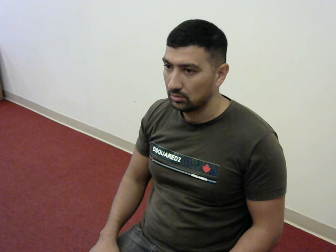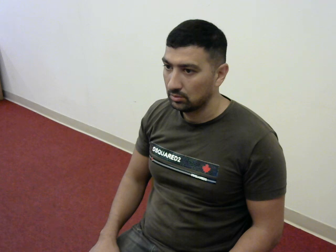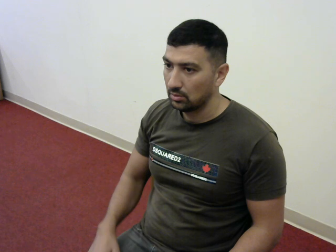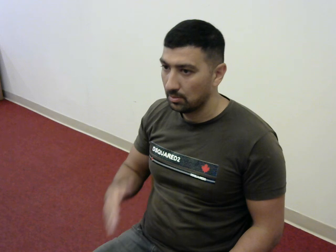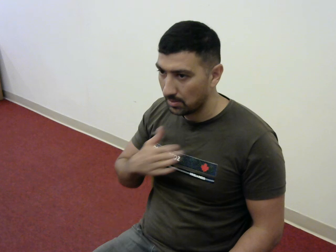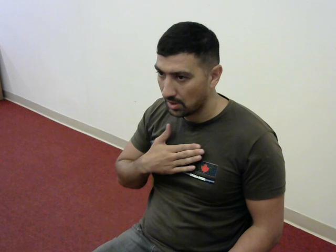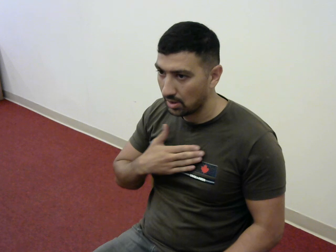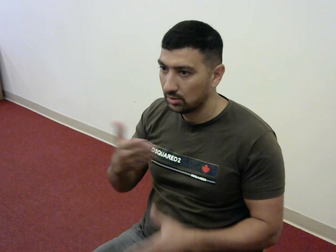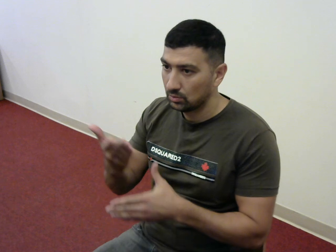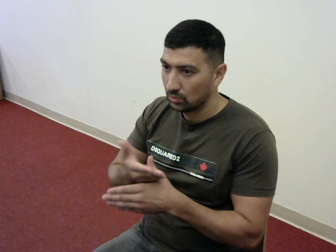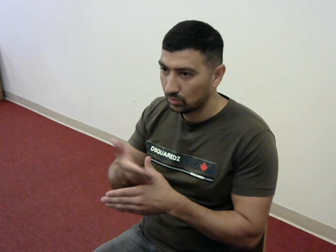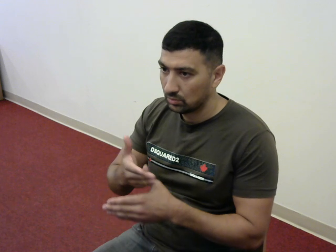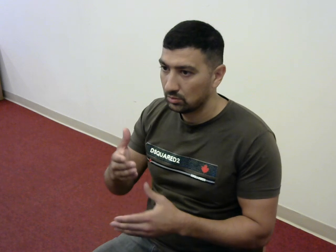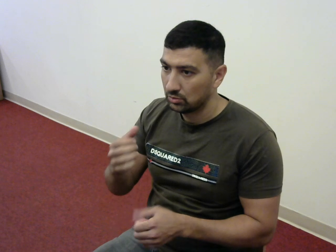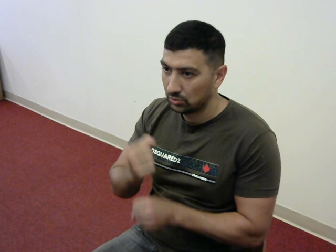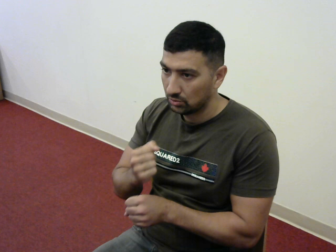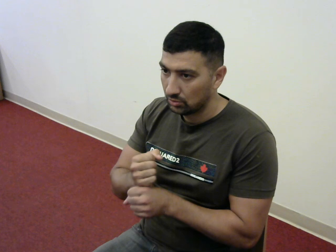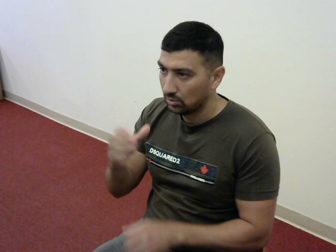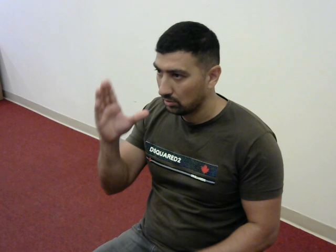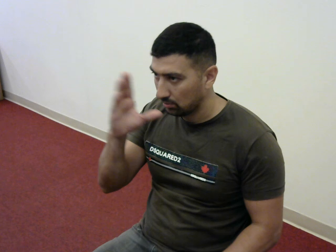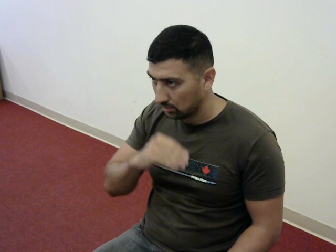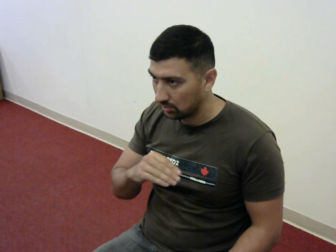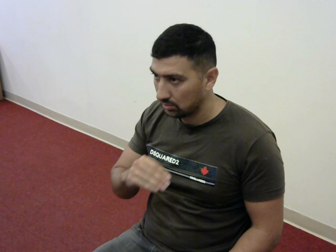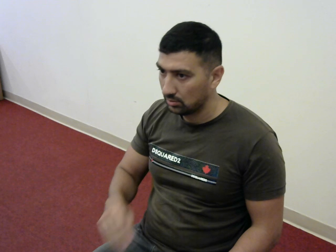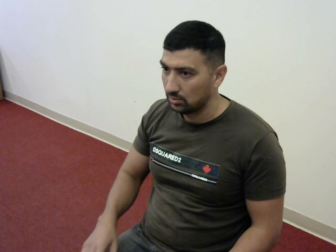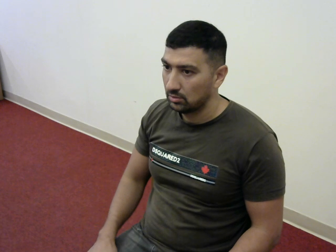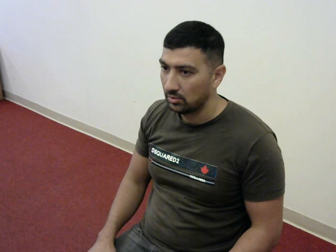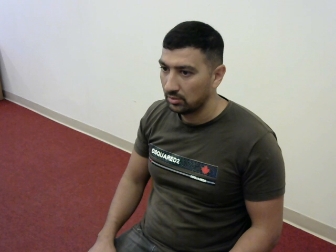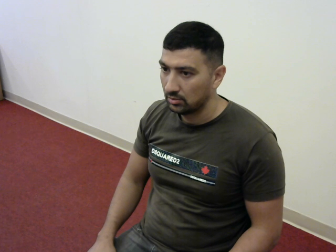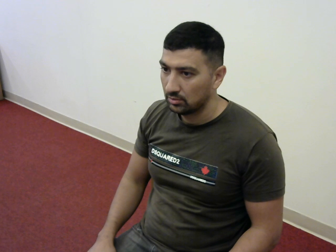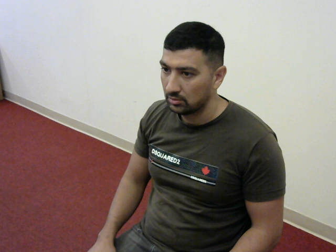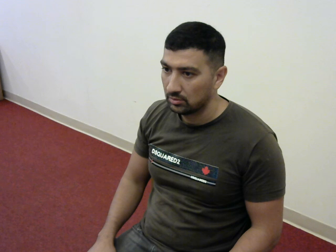Mənə kömək edə bilərsinizmi?